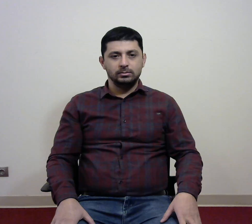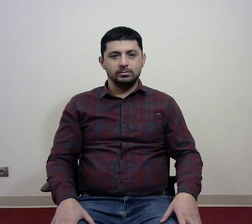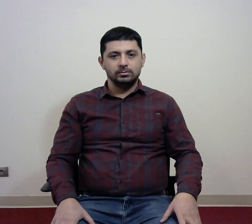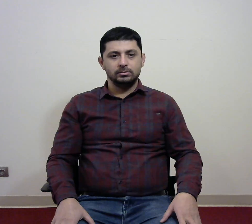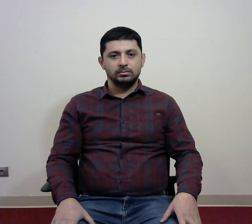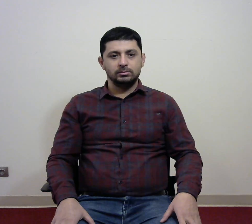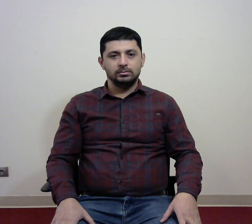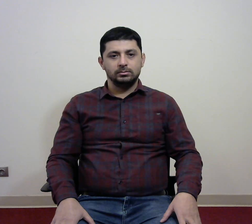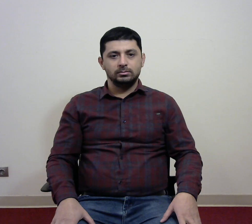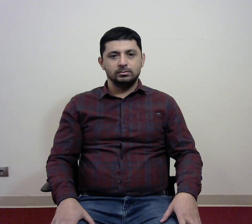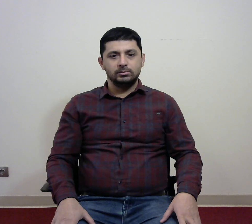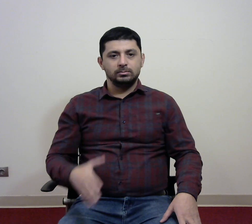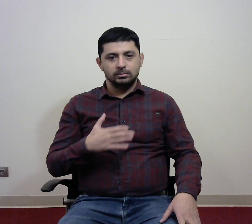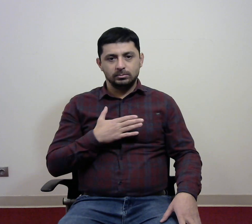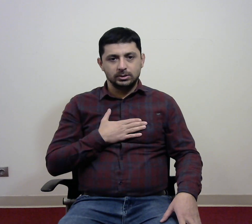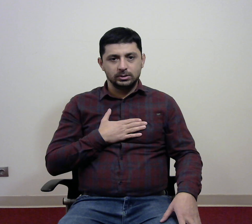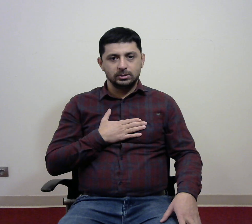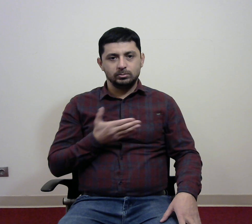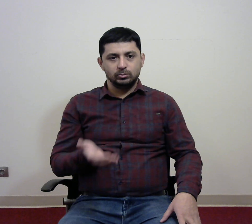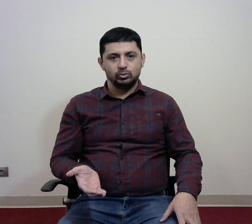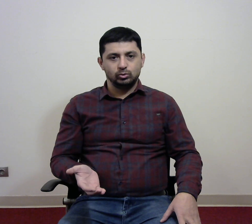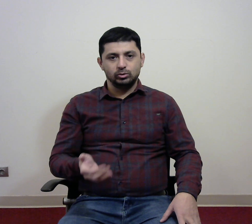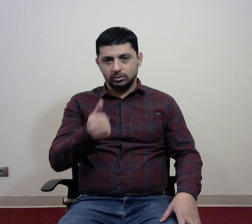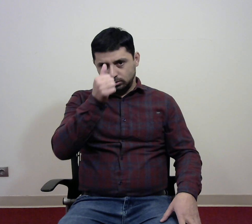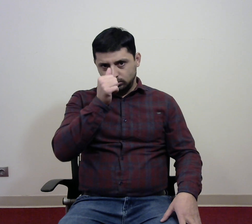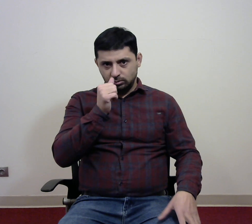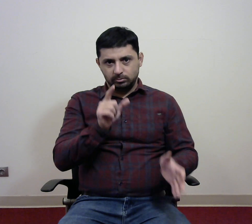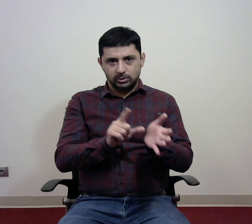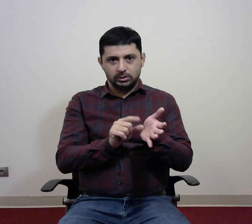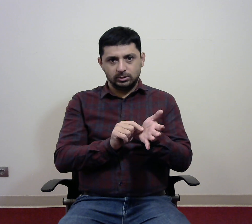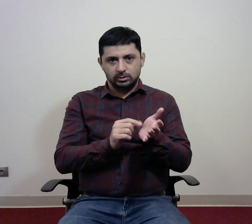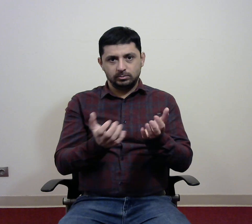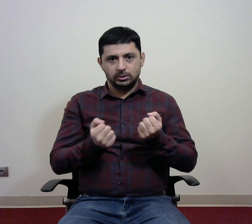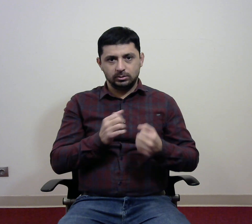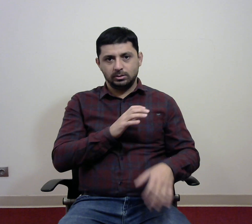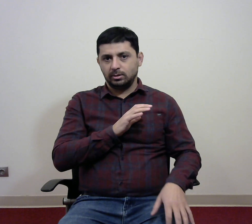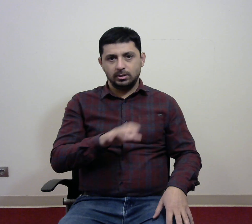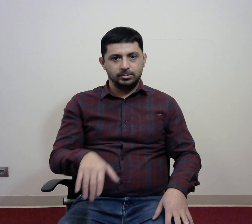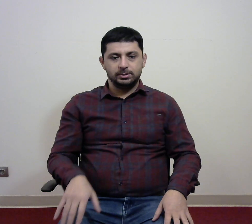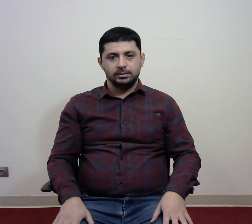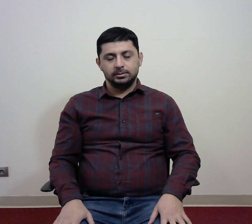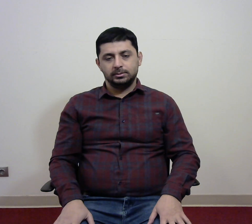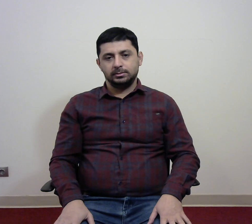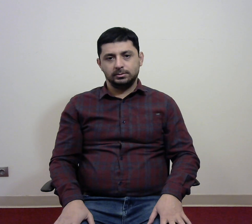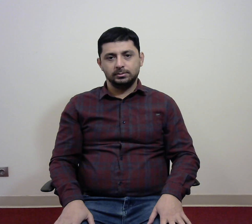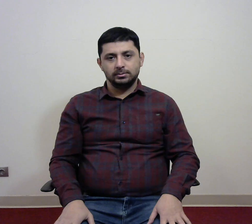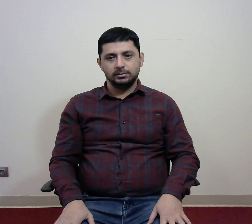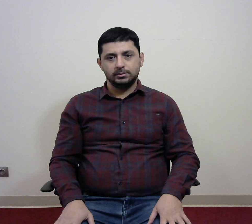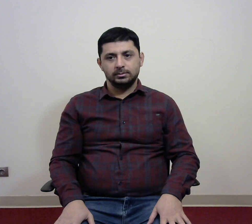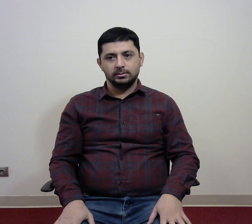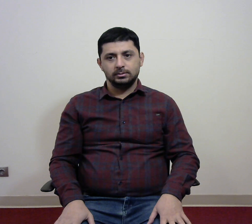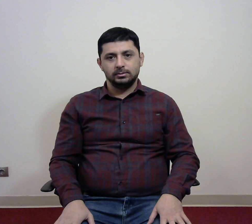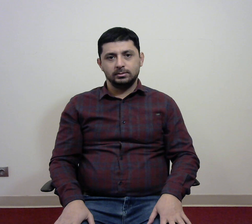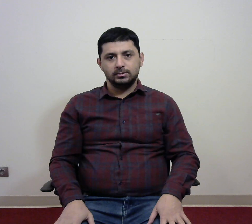Mən bu ay pensiya almamışam